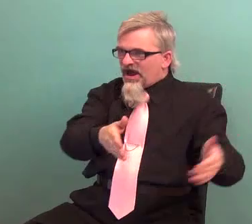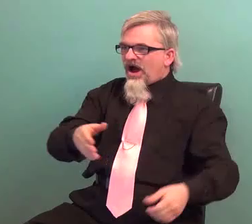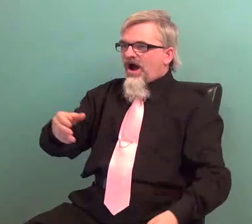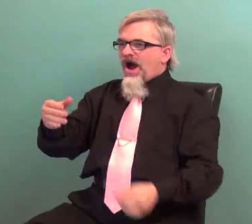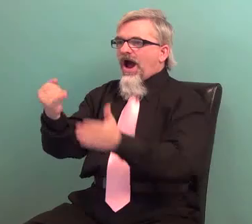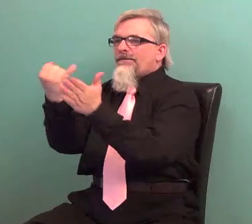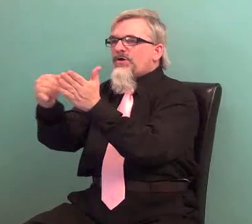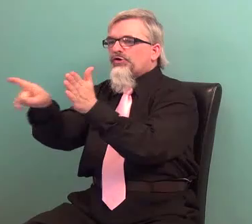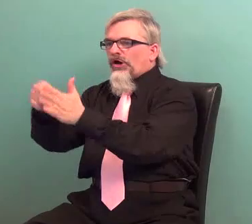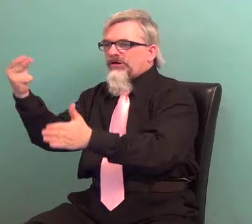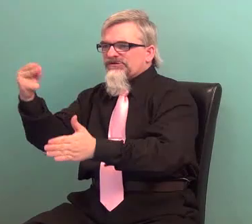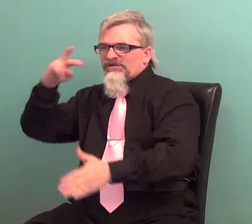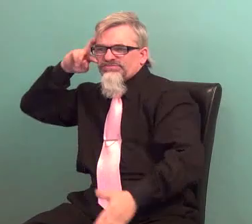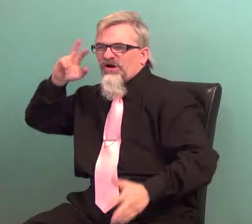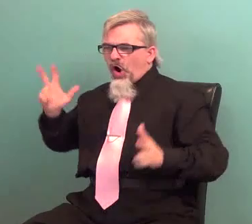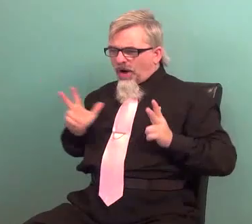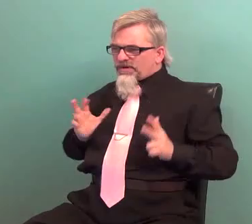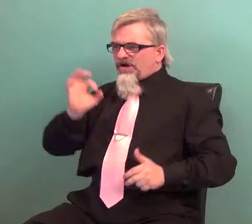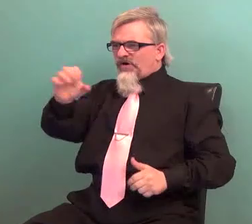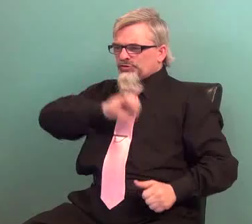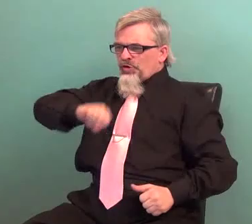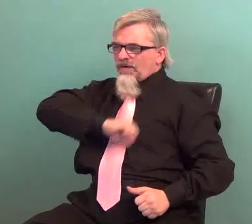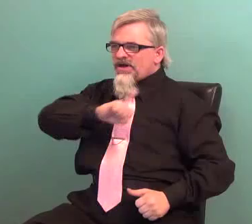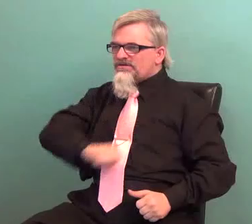A od piątku do niedzieli masz luksus i odpoczynek dla siebie.